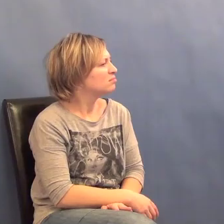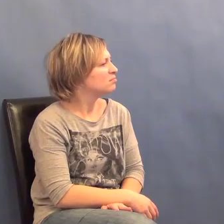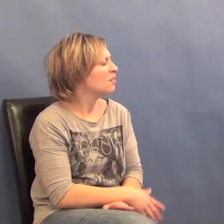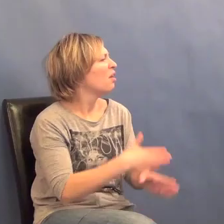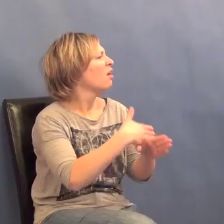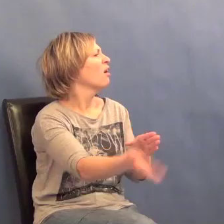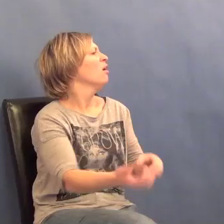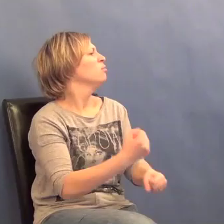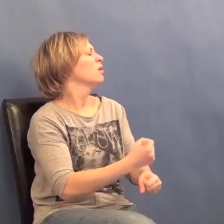Ale dalej pracuje!